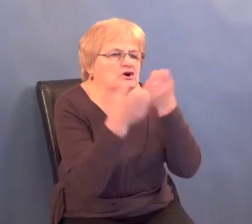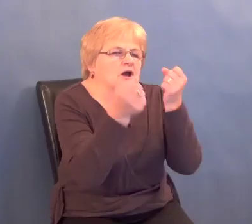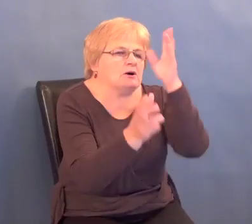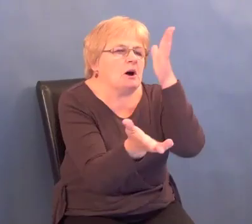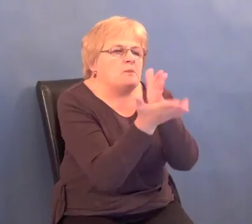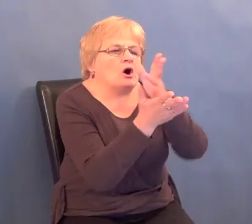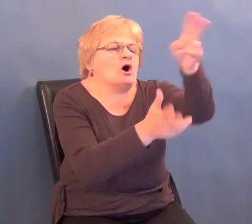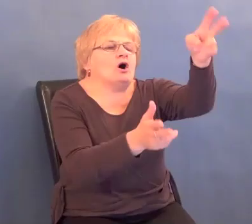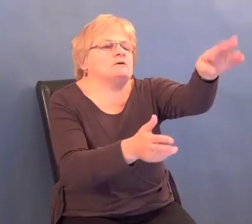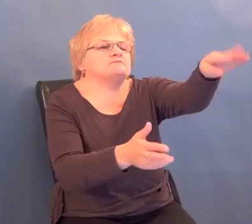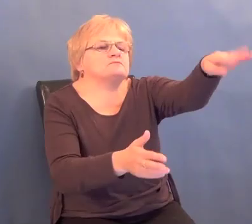Ciężko jest pilnować, kto pomoże?